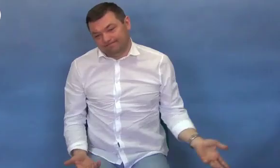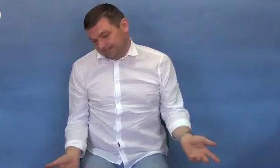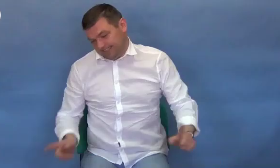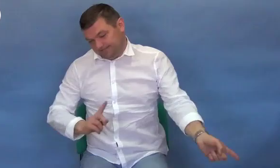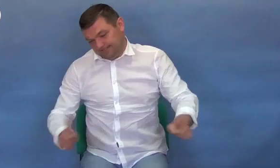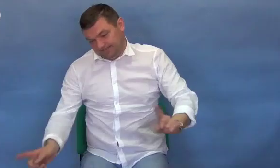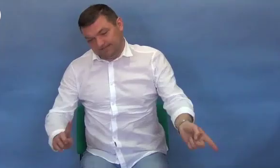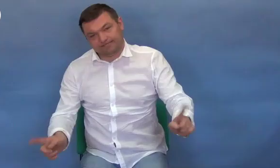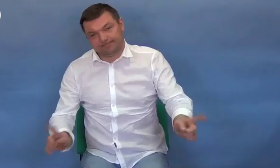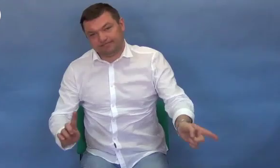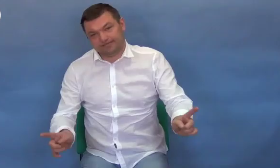Albo, albo...